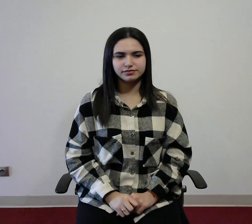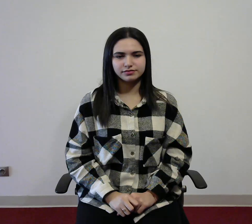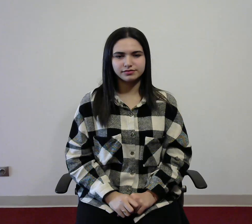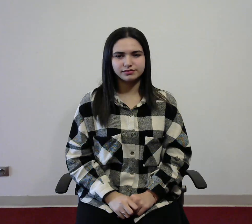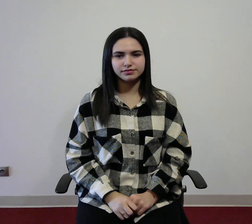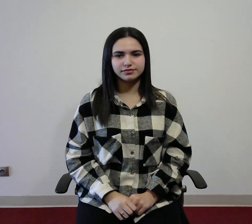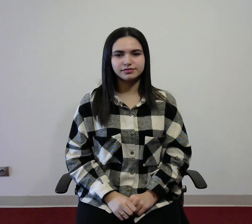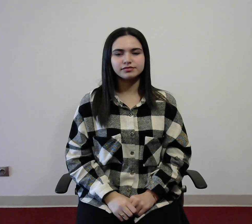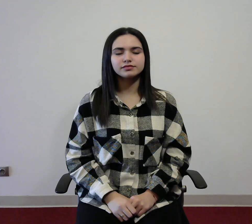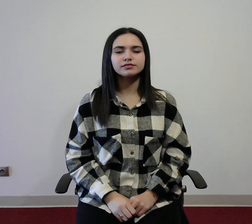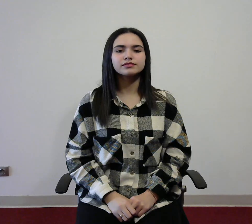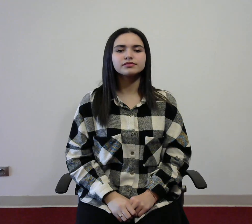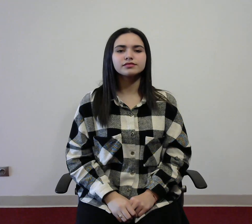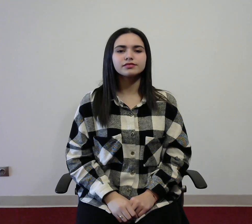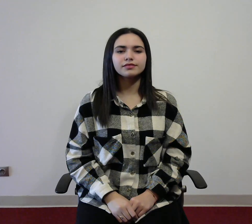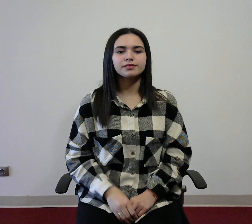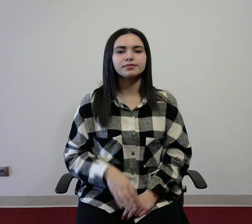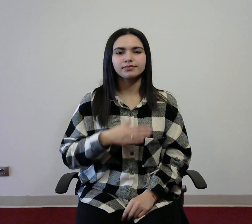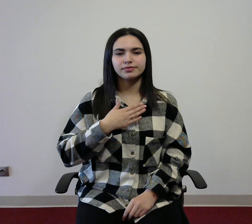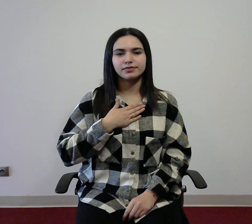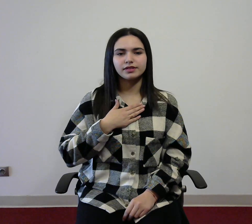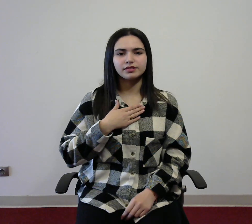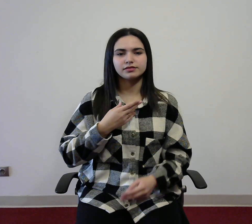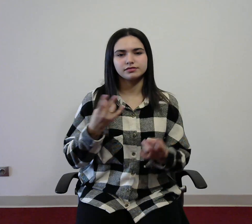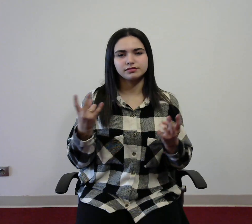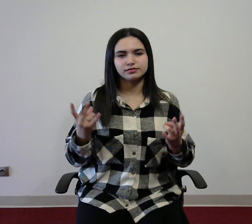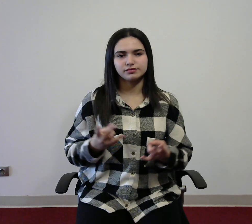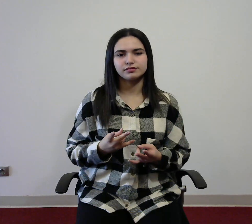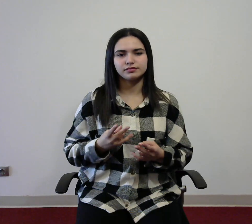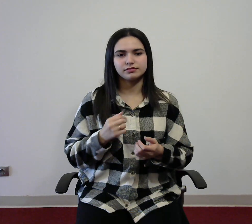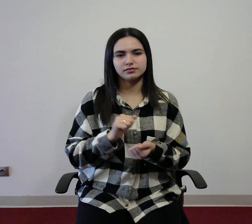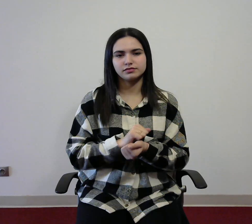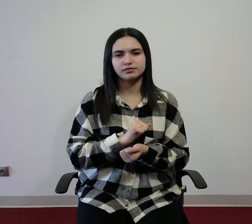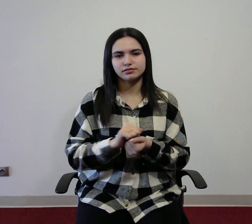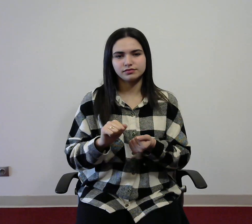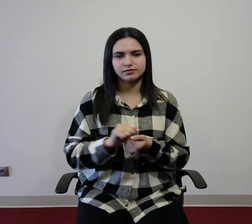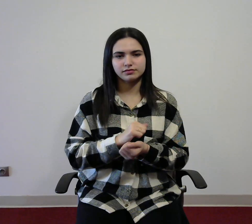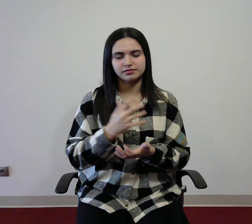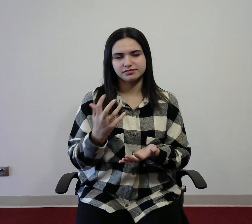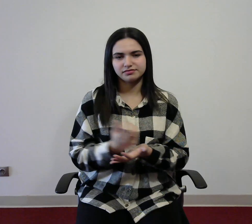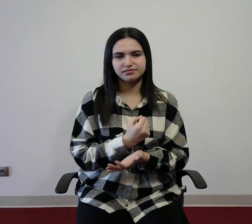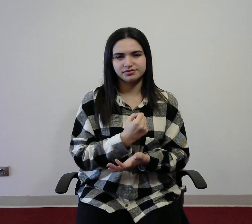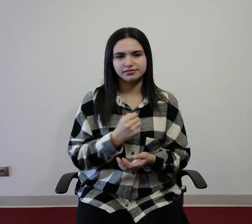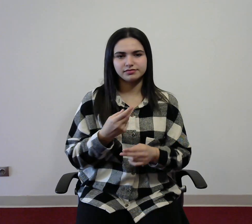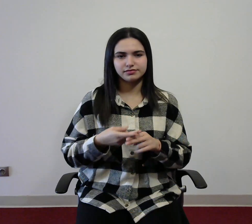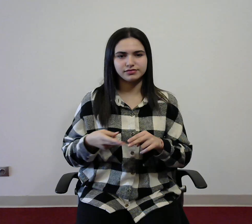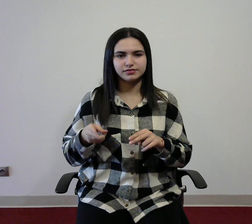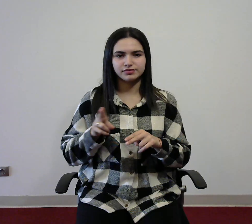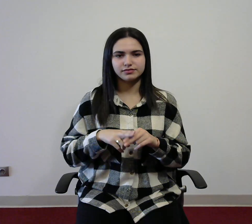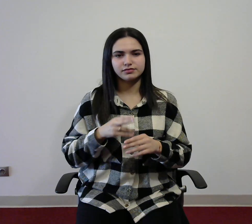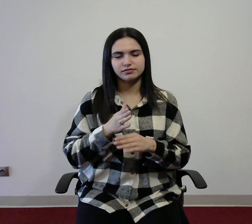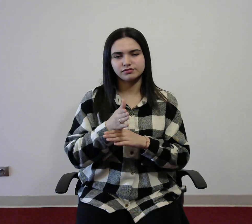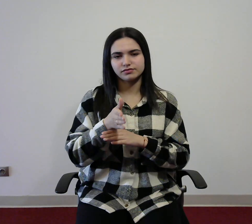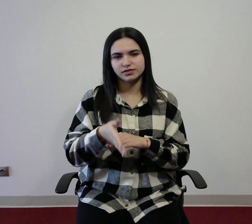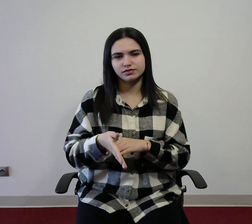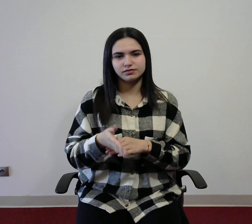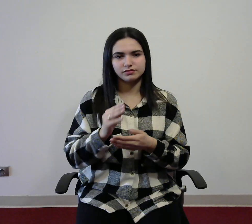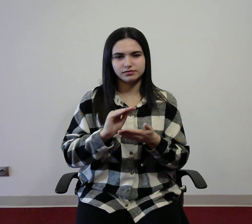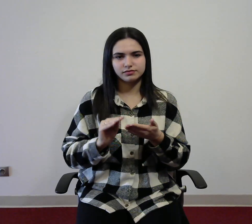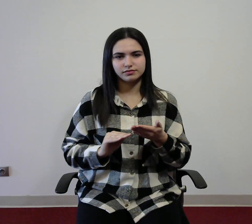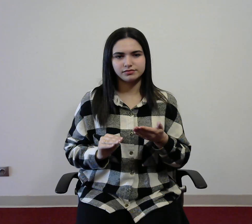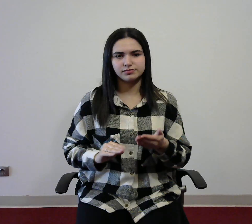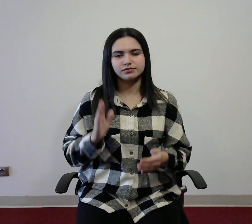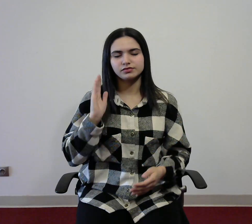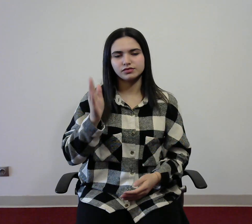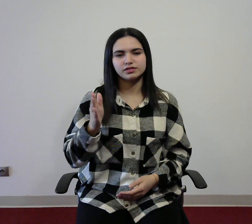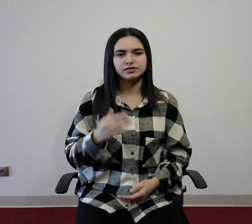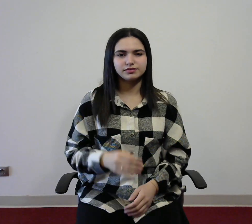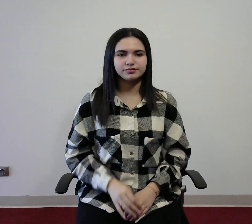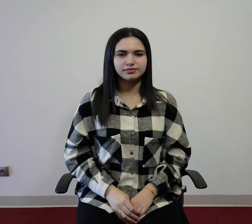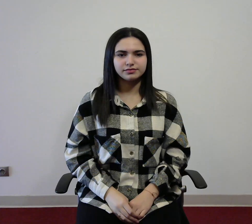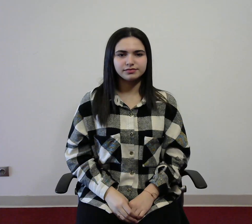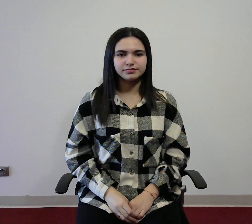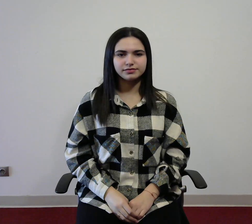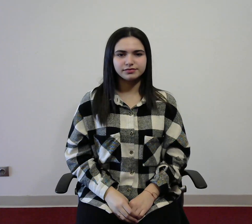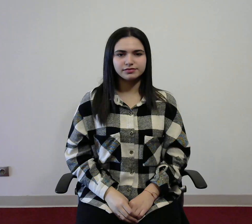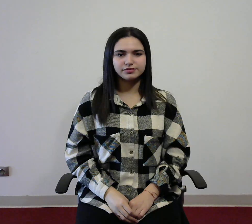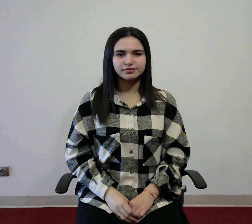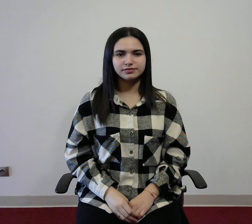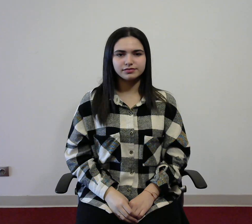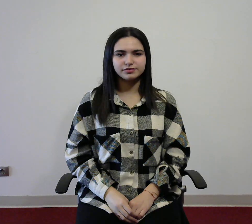Mən lazımlı kağızları tapmaq üçün müraciət yazacam